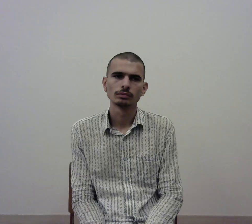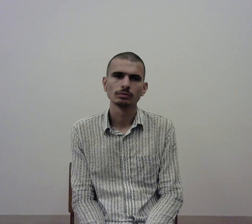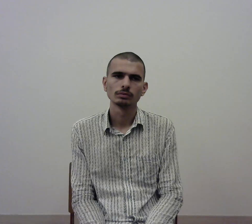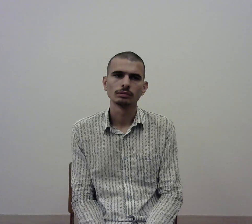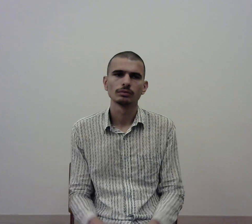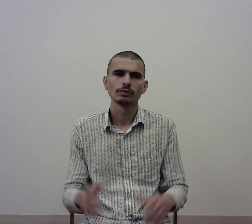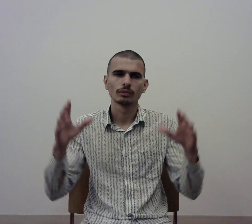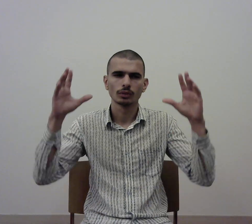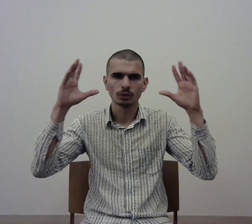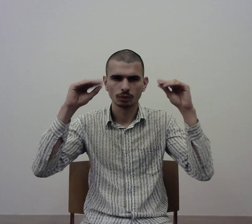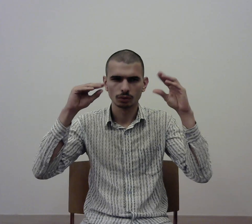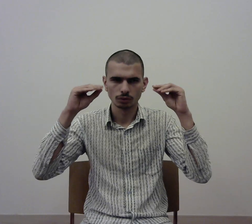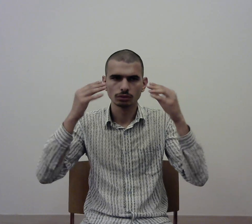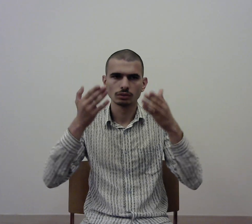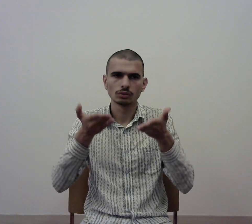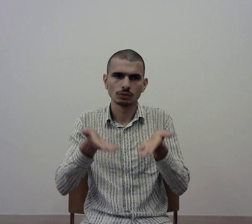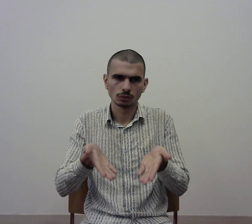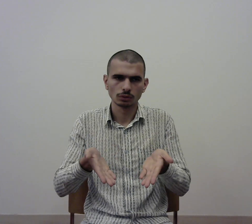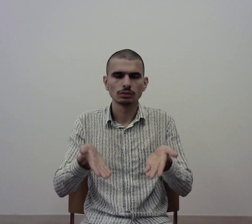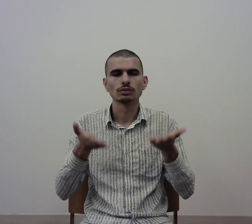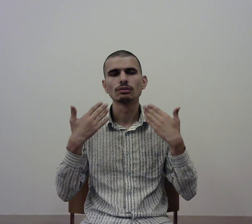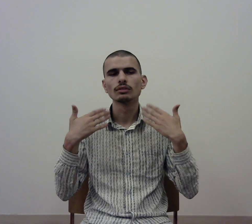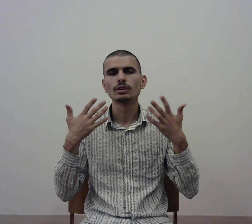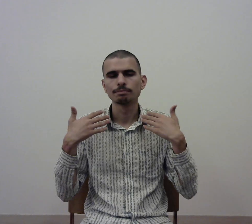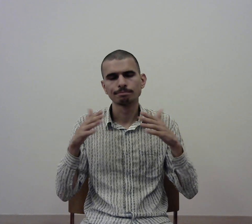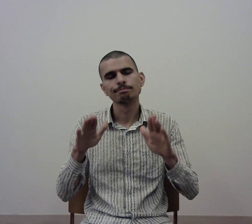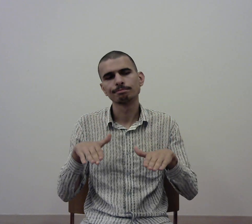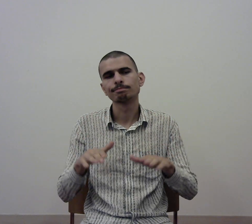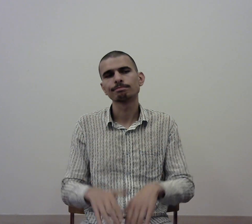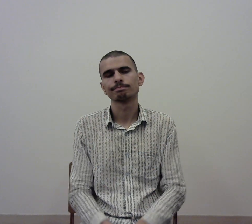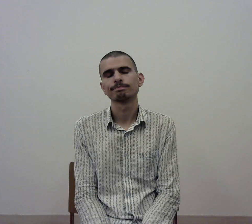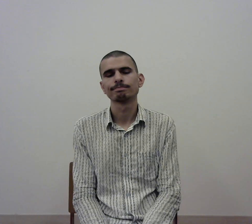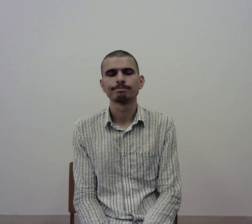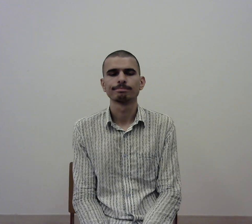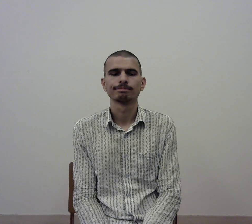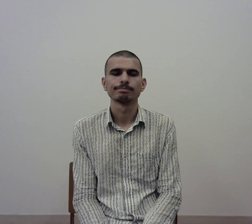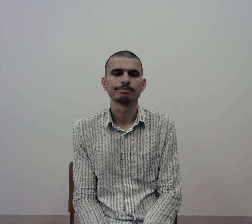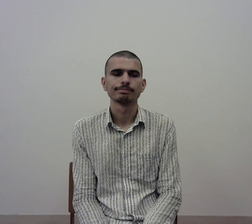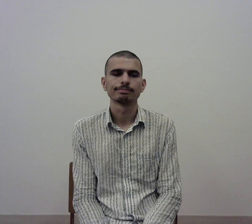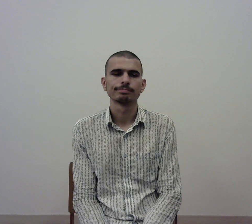Axşamlar bura sərin olur